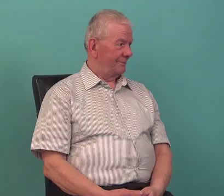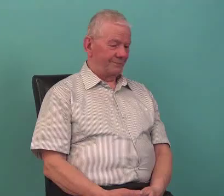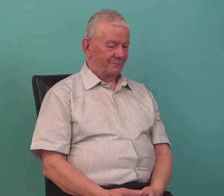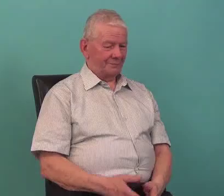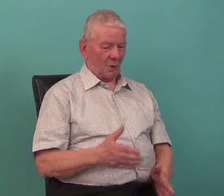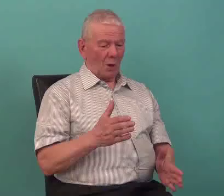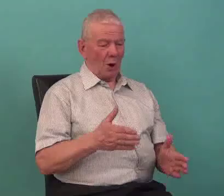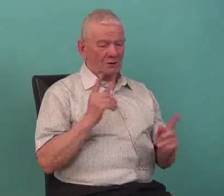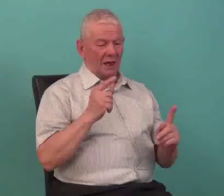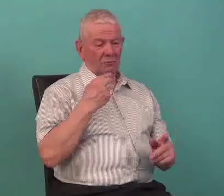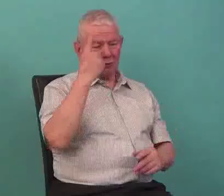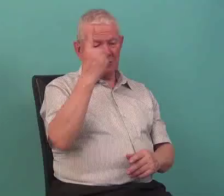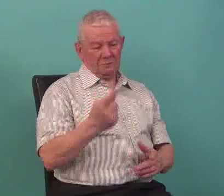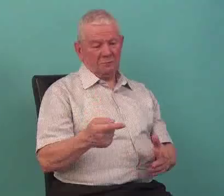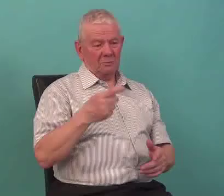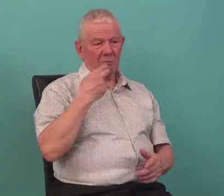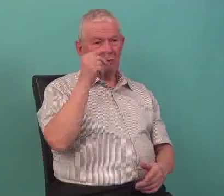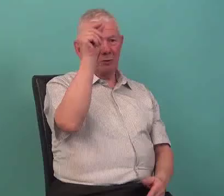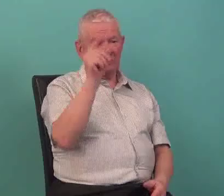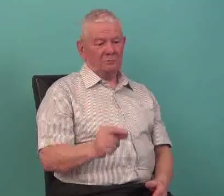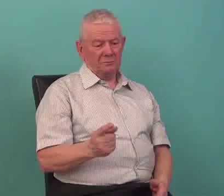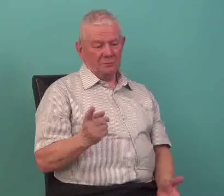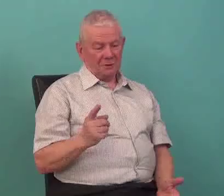Uwaga na pociąg, chyba znak z wykrzyknikiem o tym mówi.